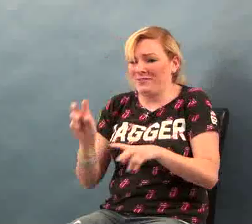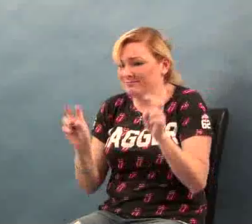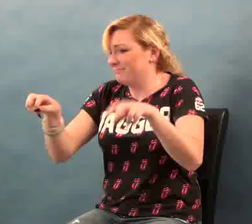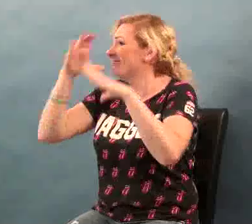Głowa psa była nadal w słoiku.